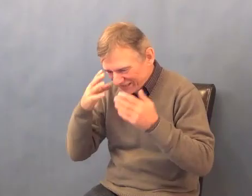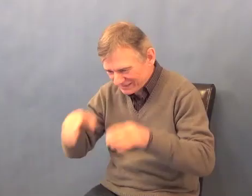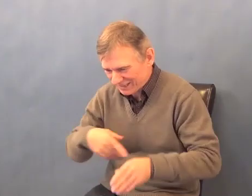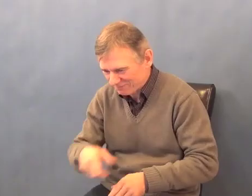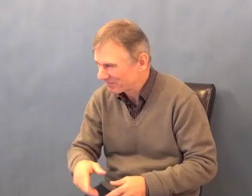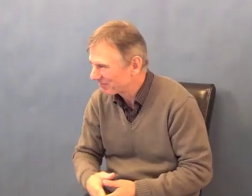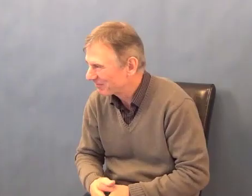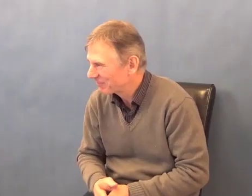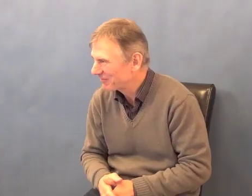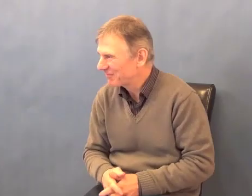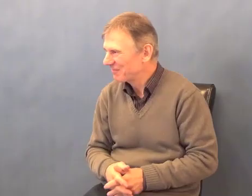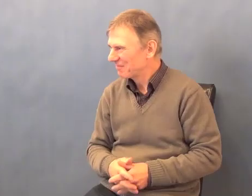Dziwne to jest, mówię ci, że nie znam.